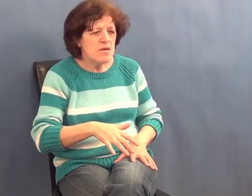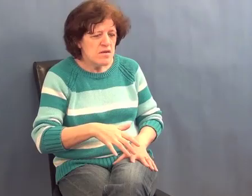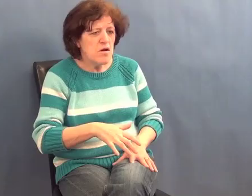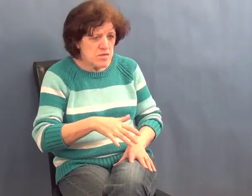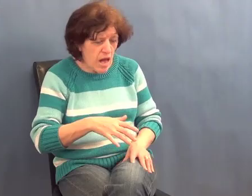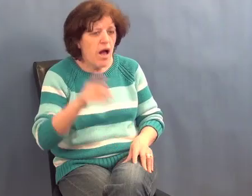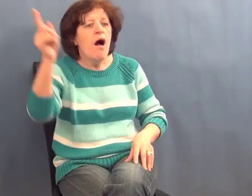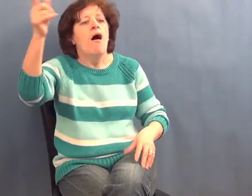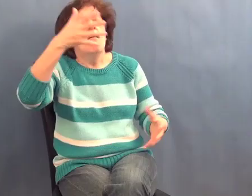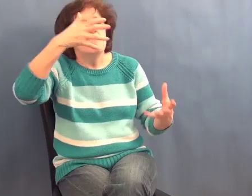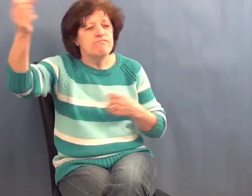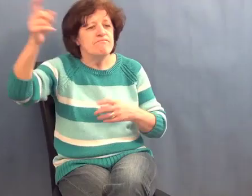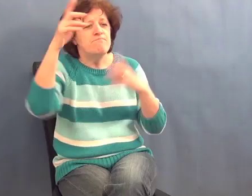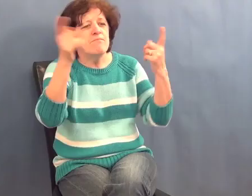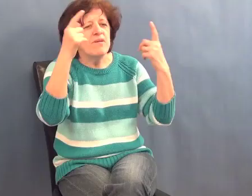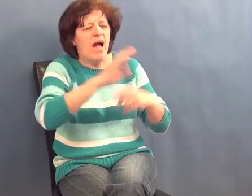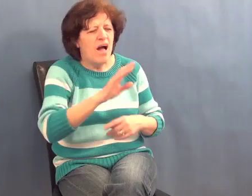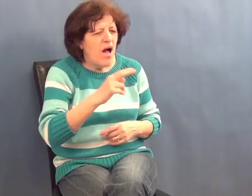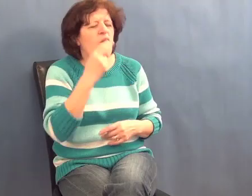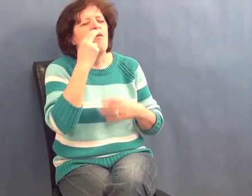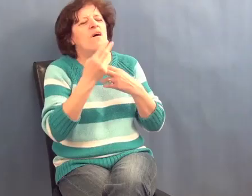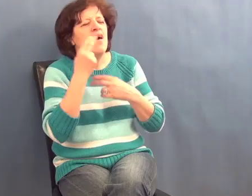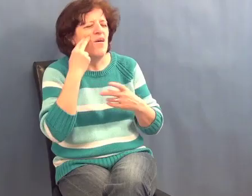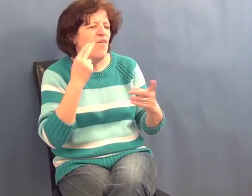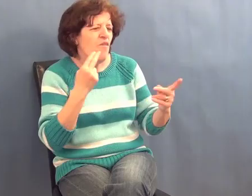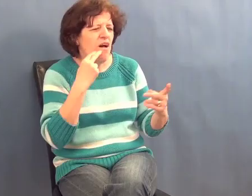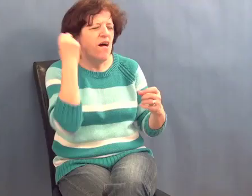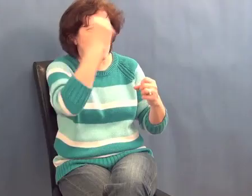Włączył się alarm i była panika, nie trzeba było walić w drzwi, bo ta osoba była głucha.